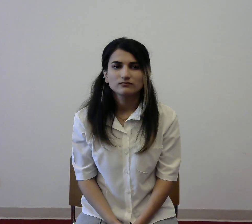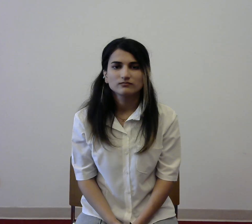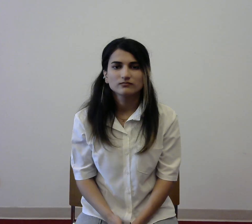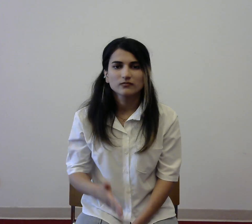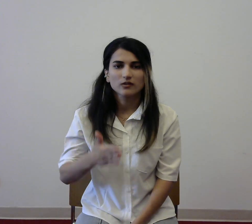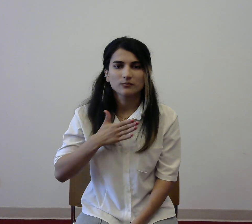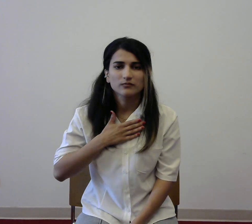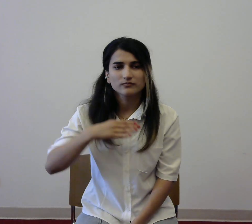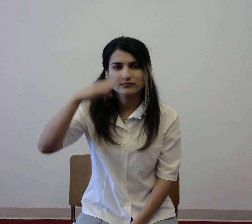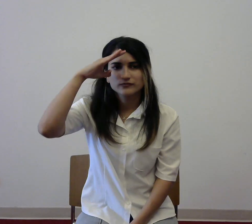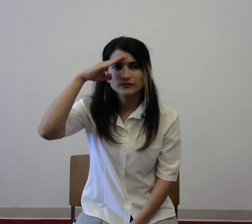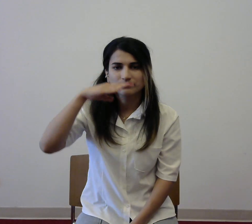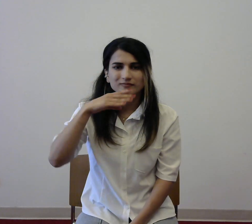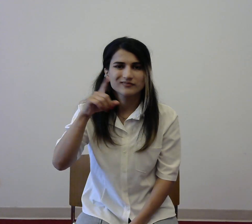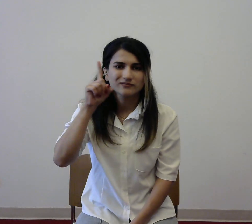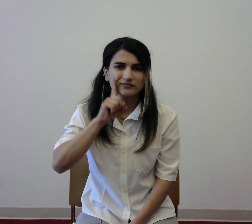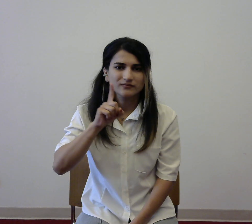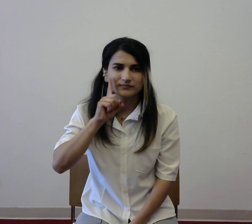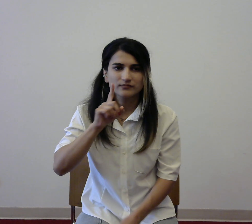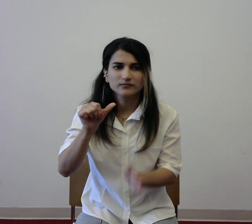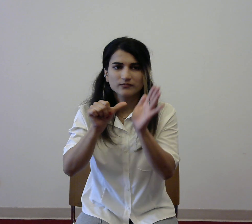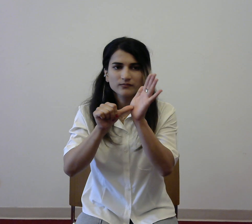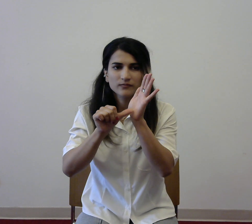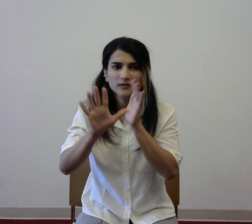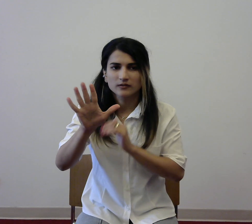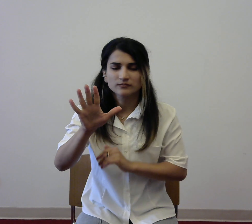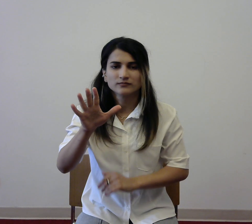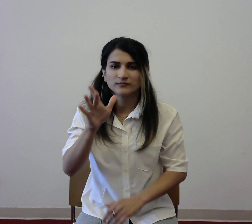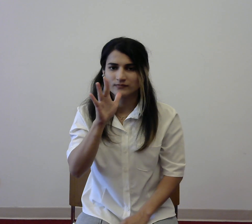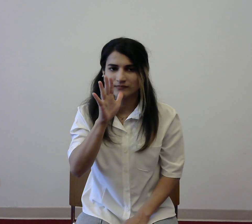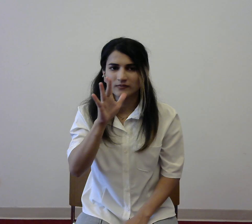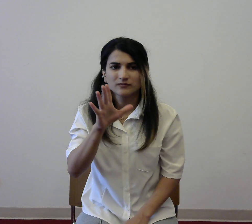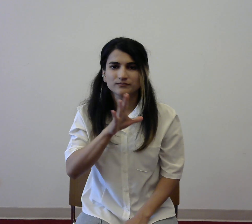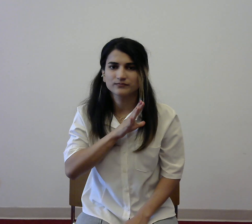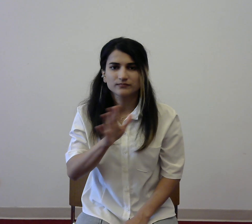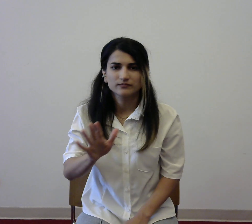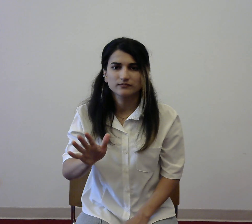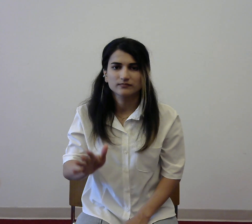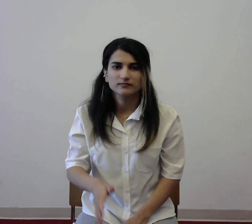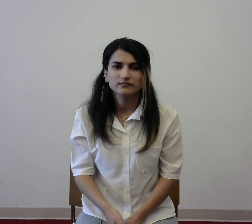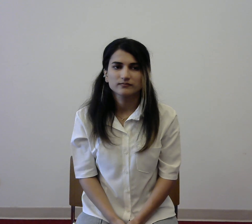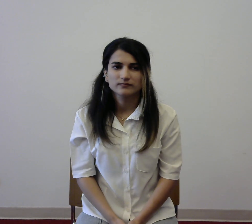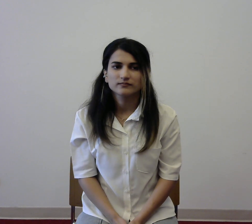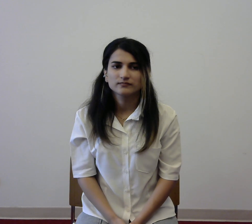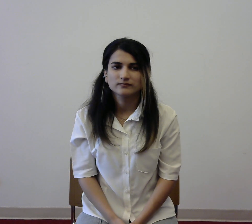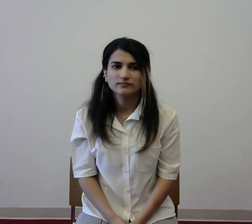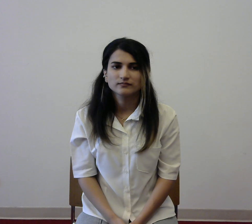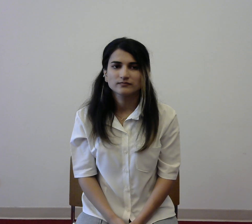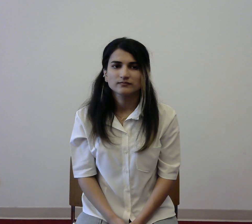Mənim atamın hələ 65 yaşı olmayıb